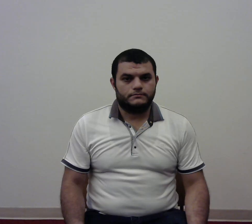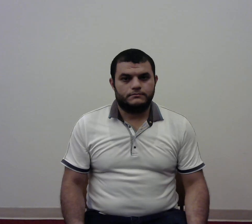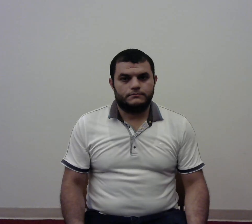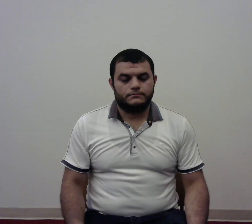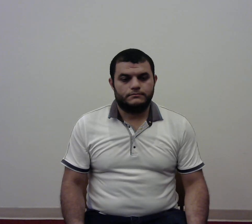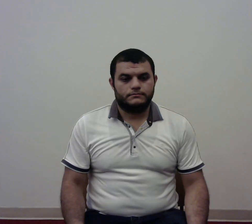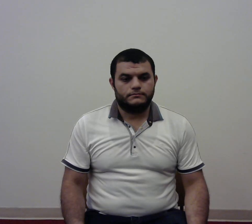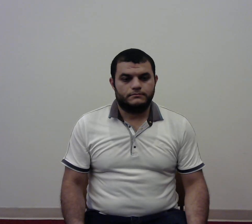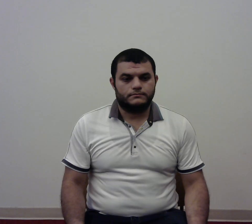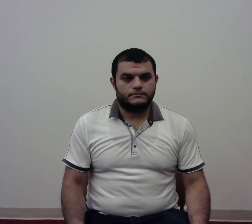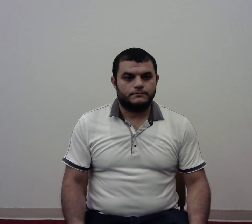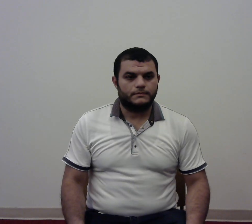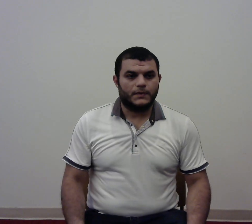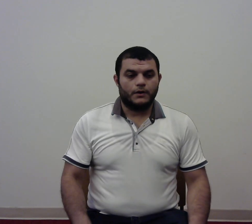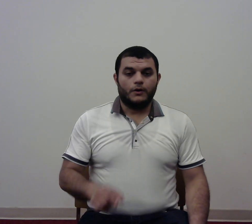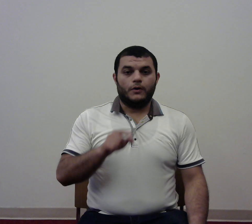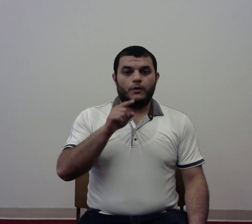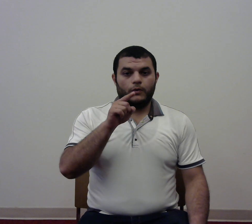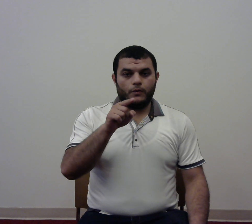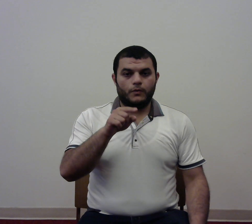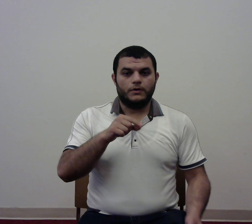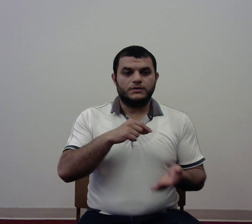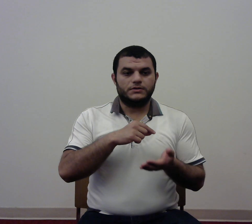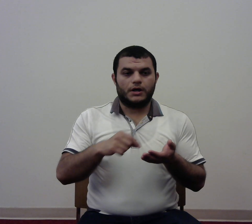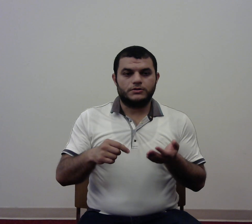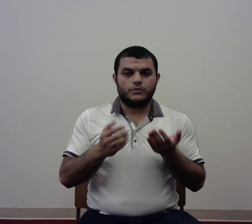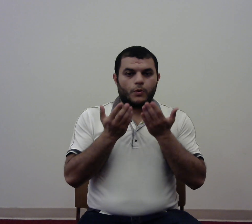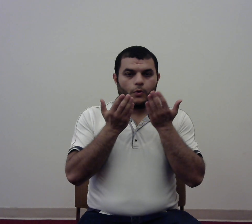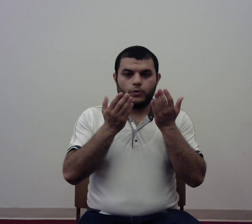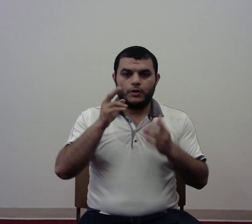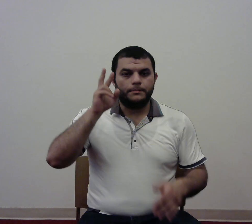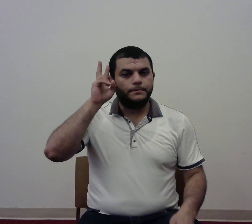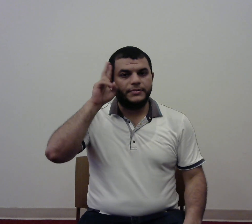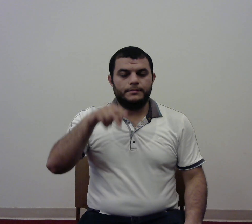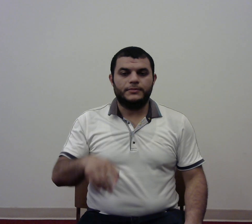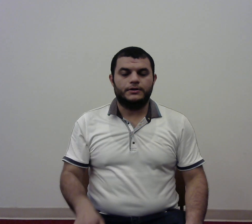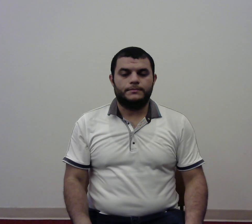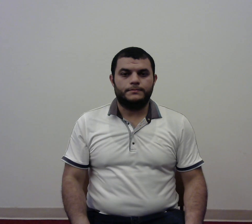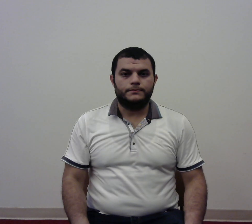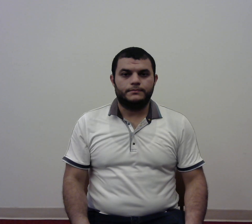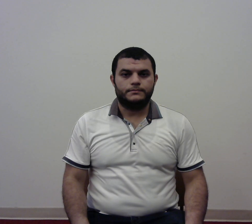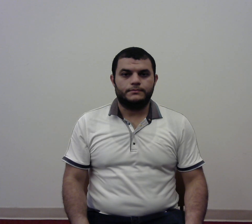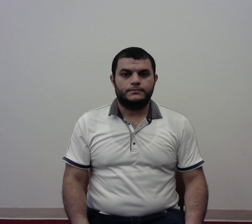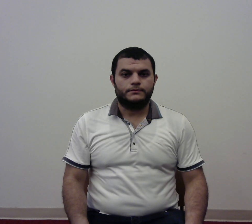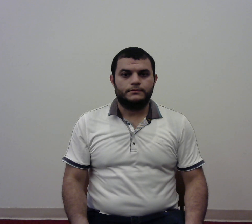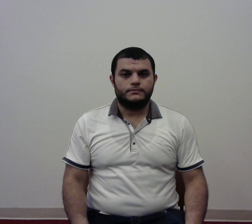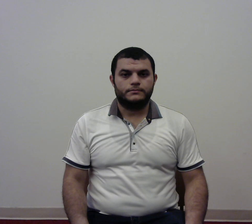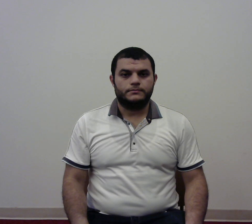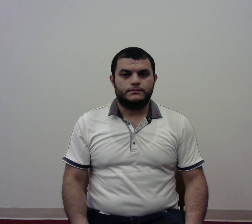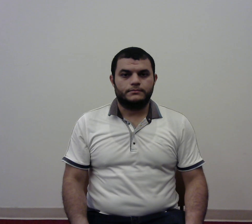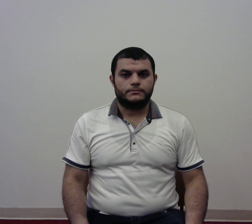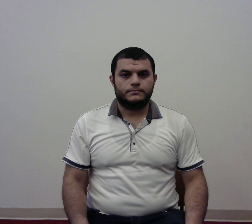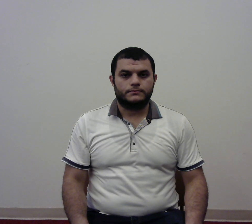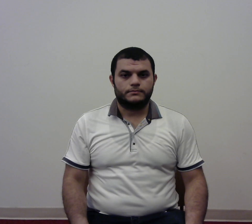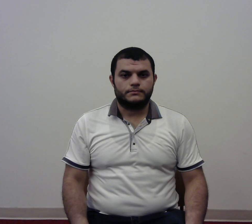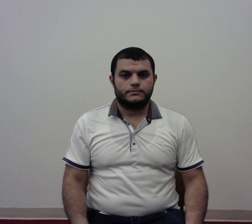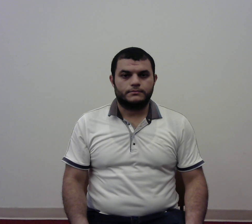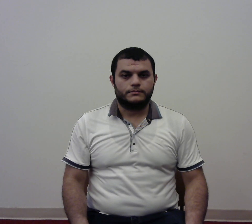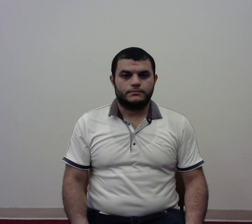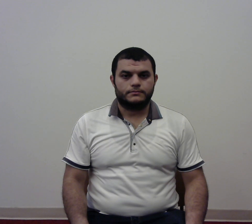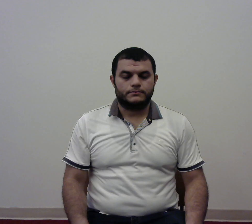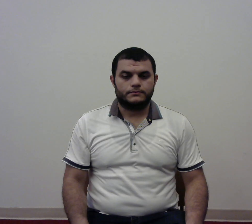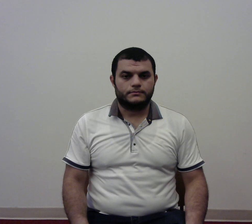O yazıb-oxuya bilmir